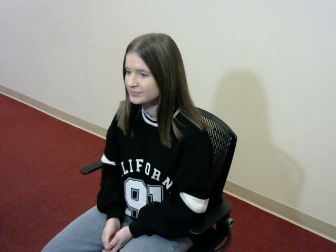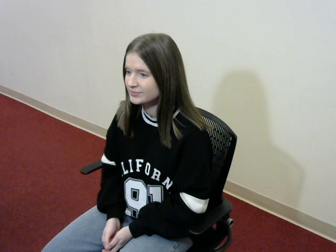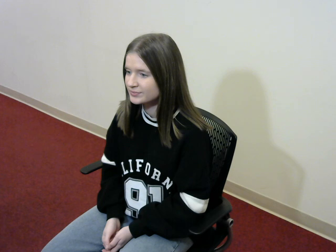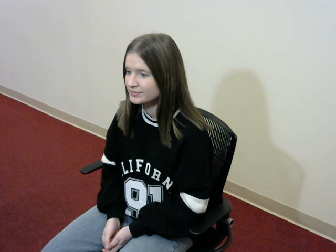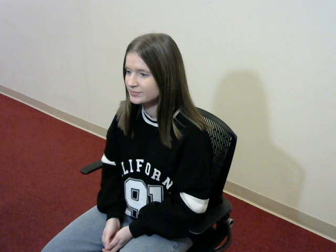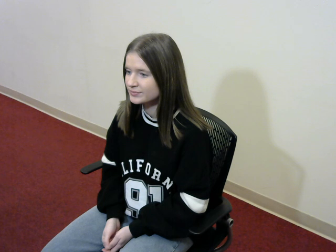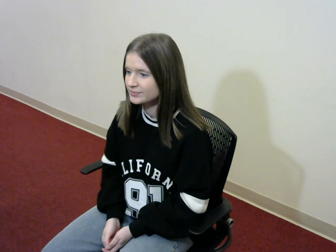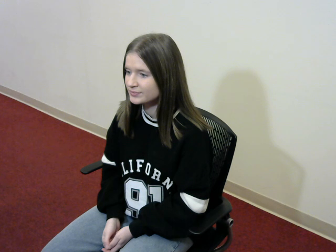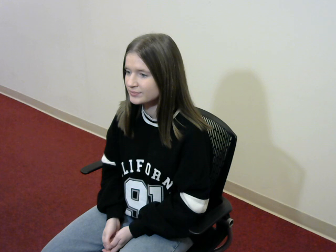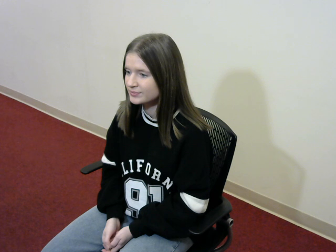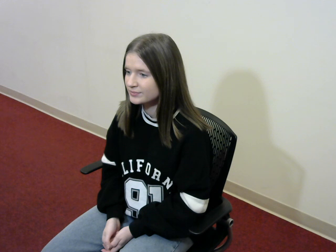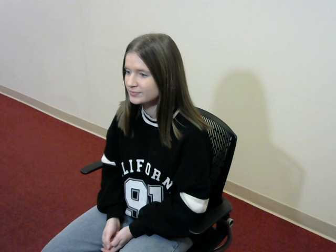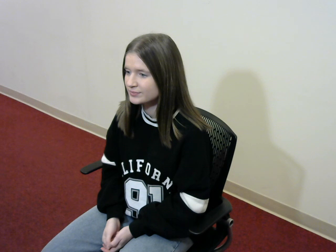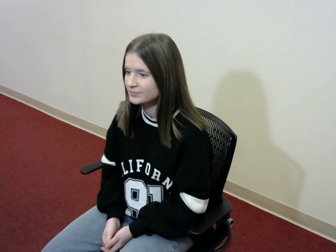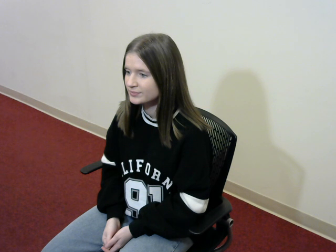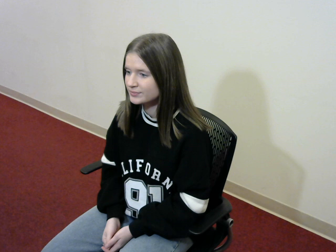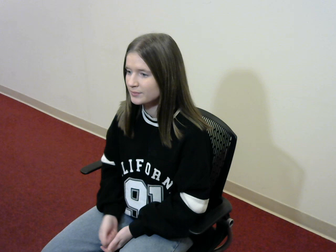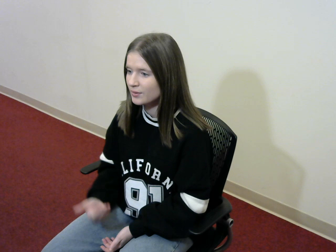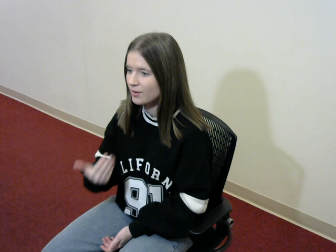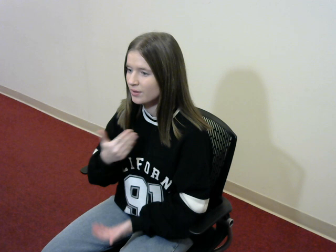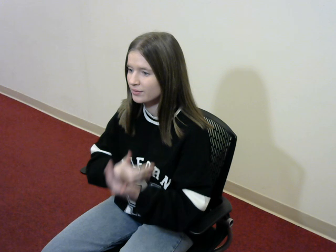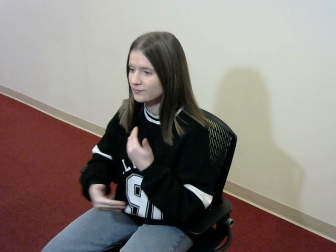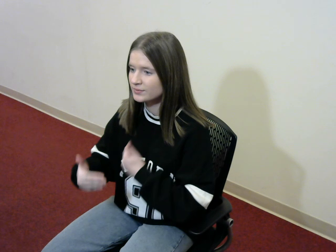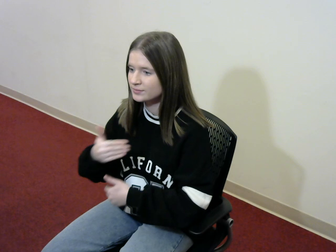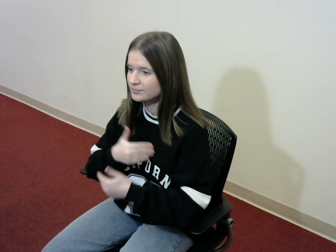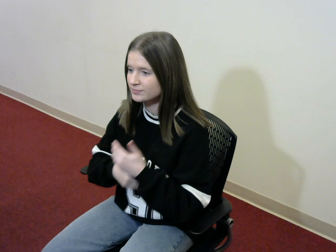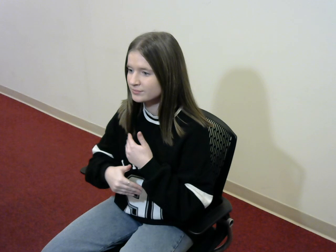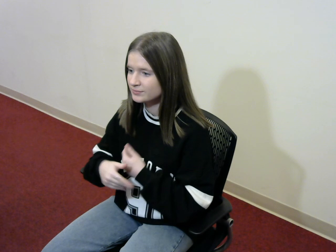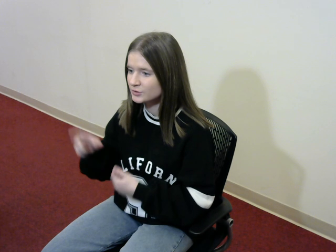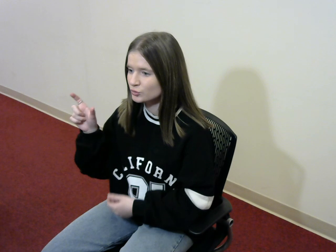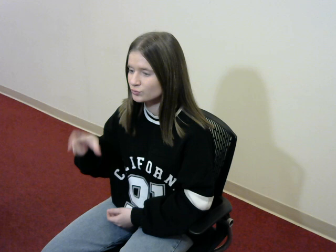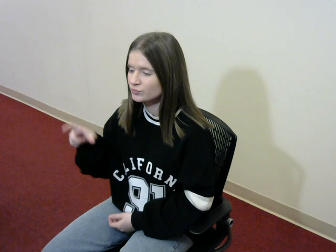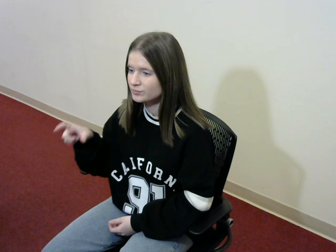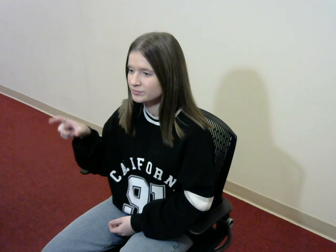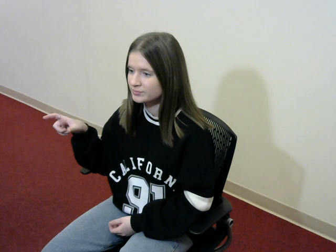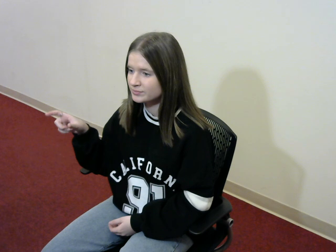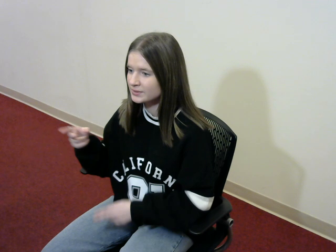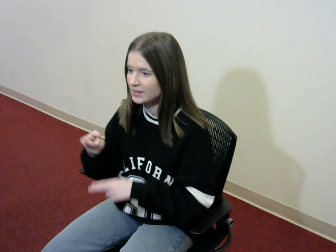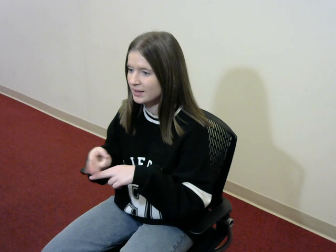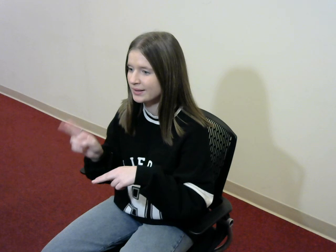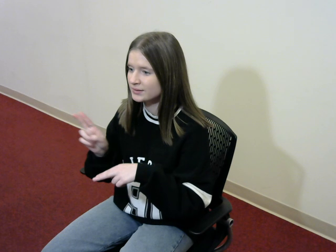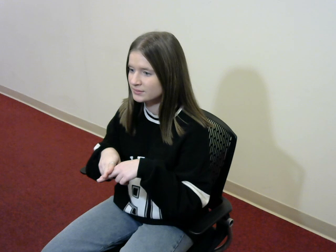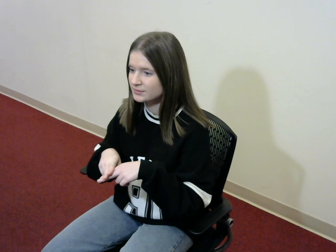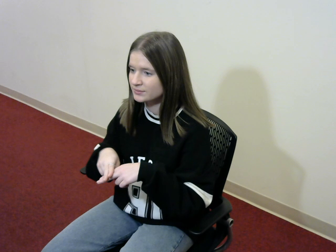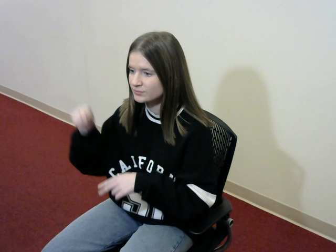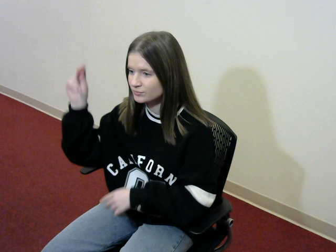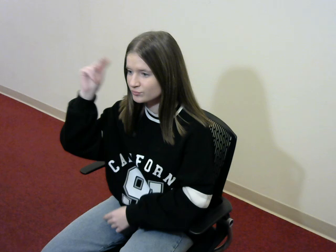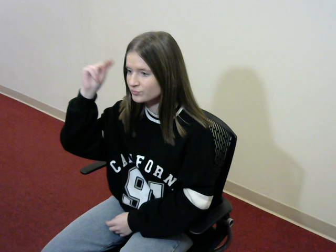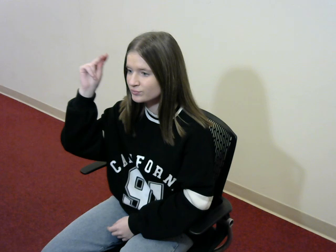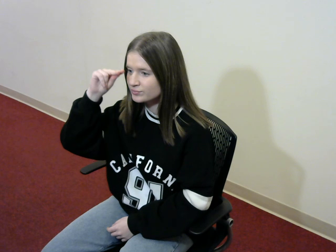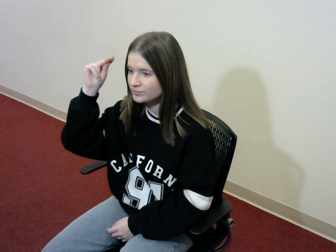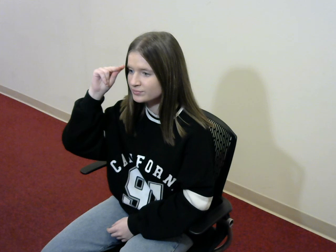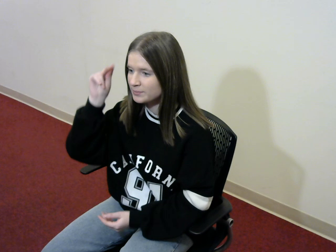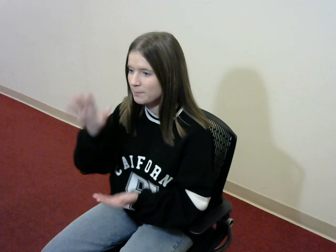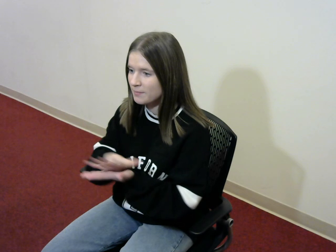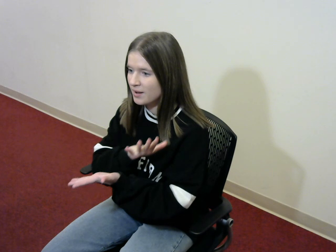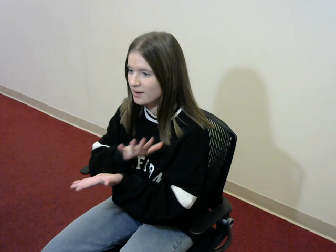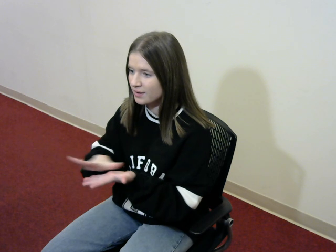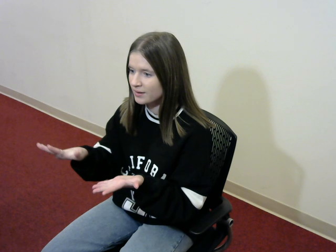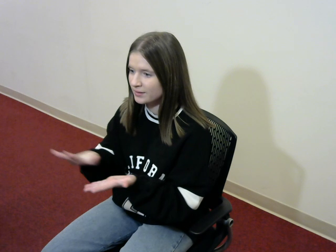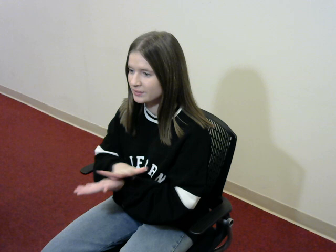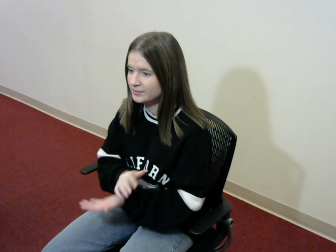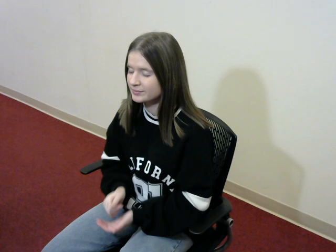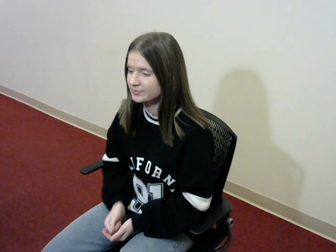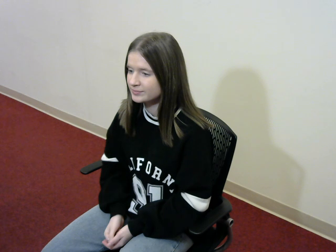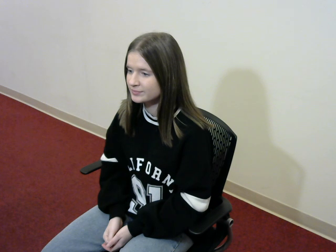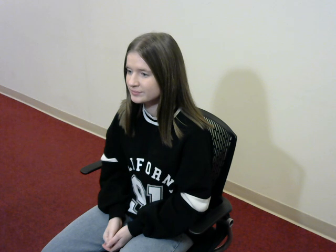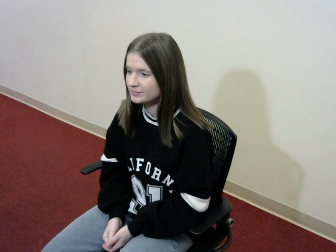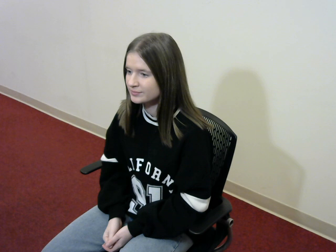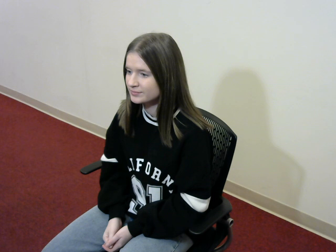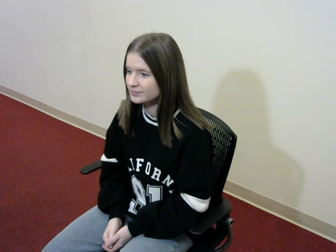Əlilliyi olan şəxslərə təhsil pulsuzdur